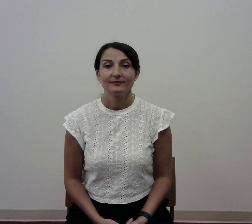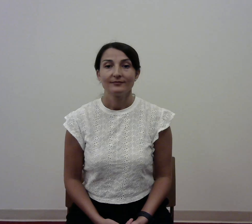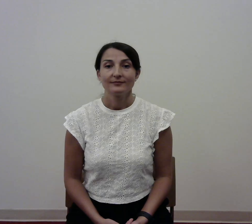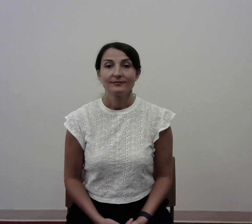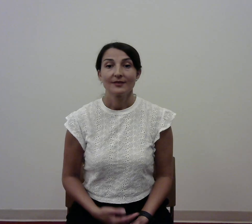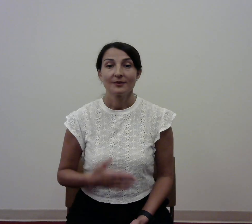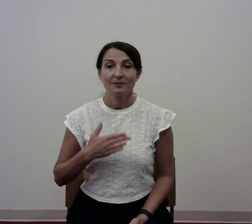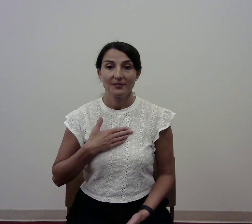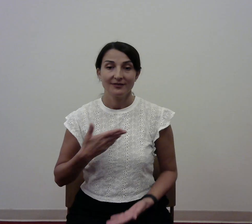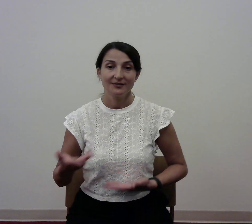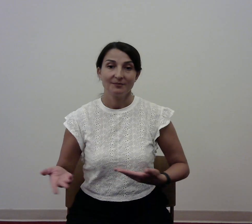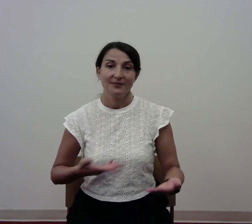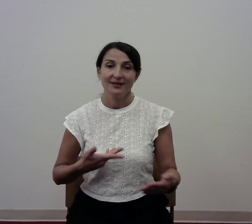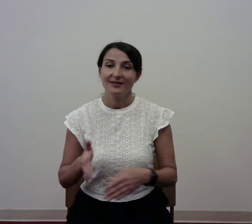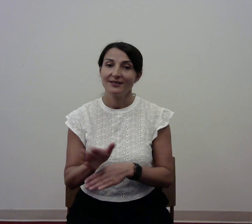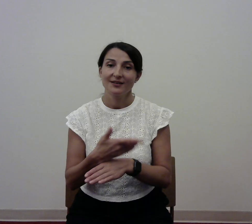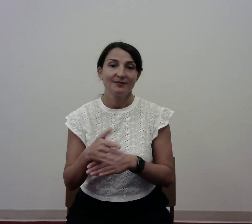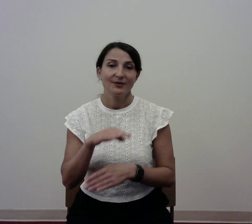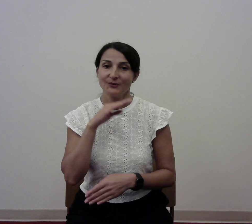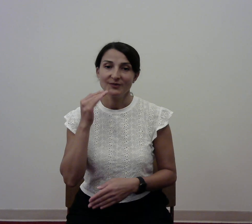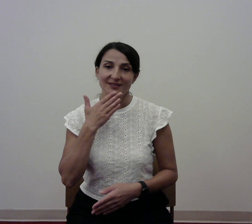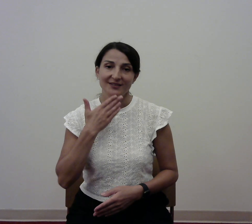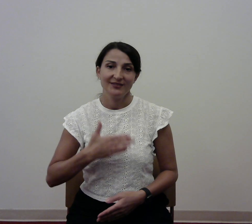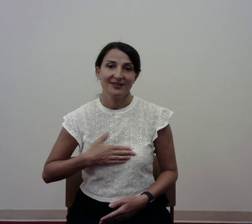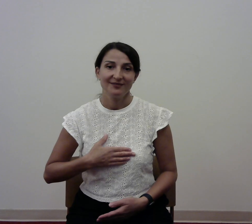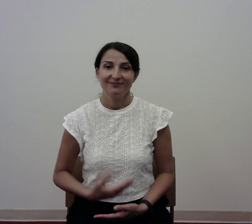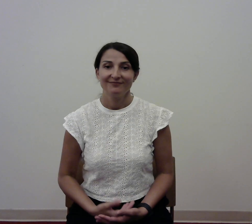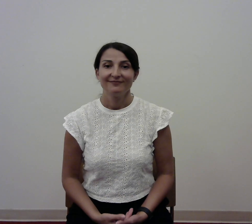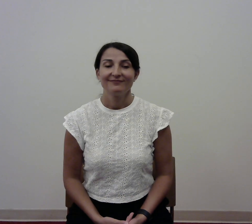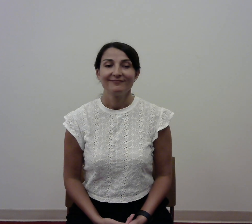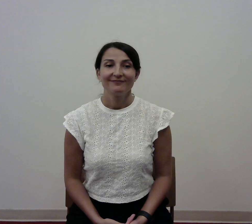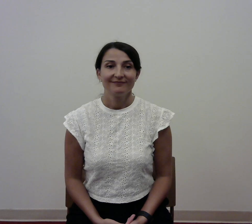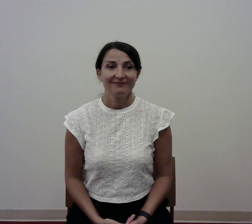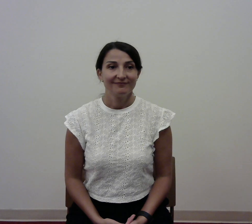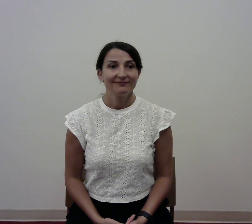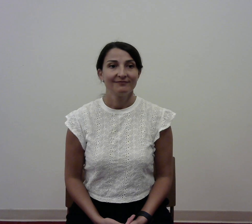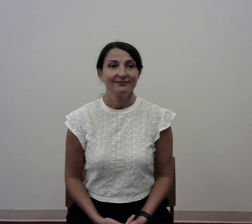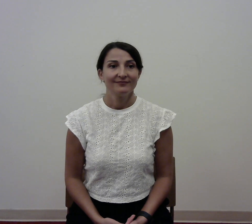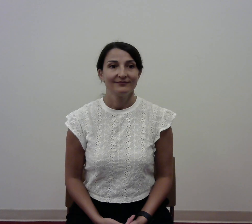Mən piyada gəzməyi çox sevirəm